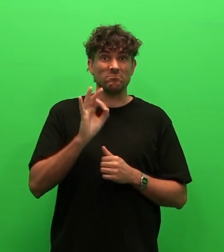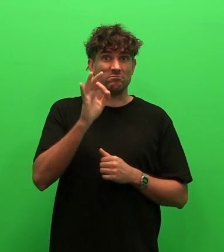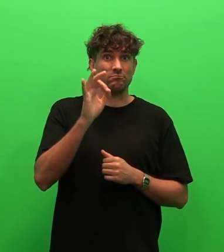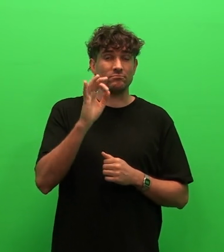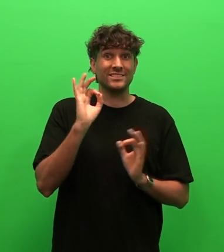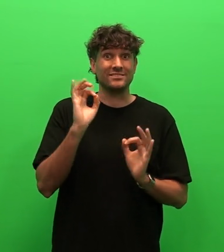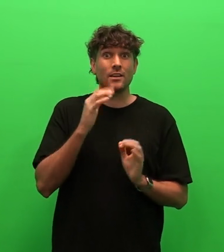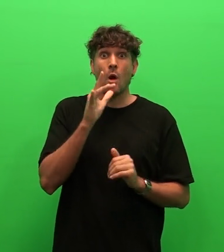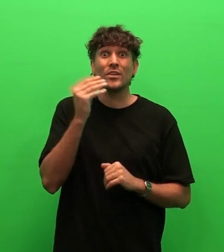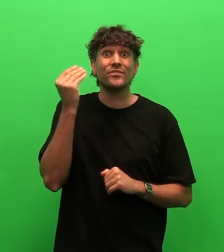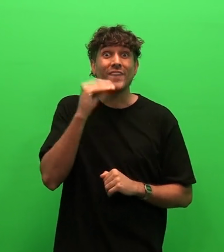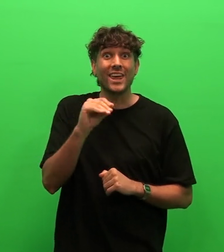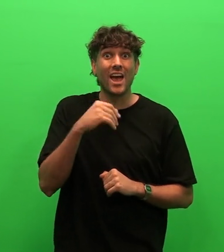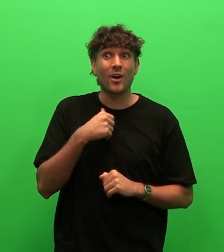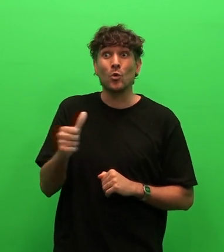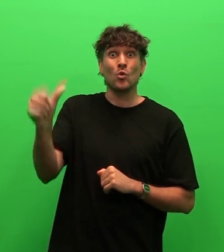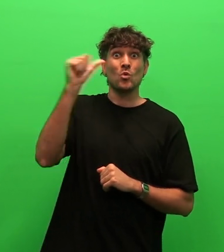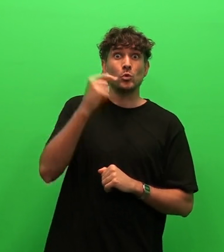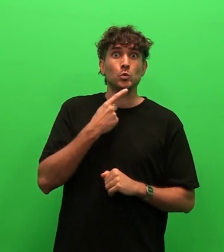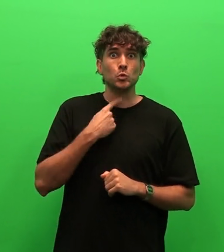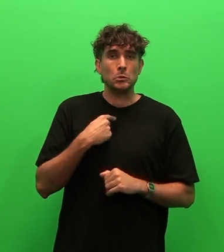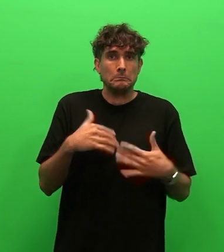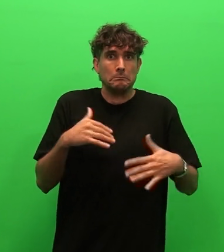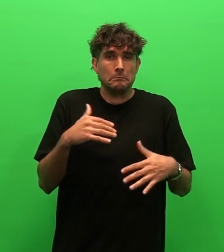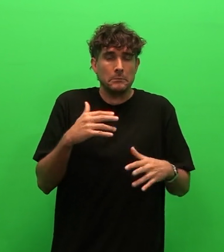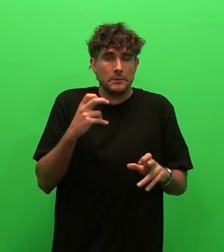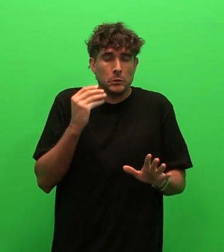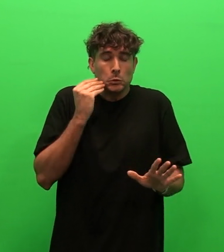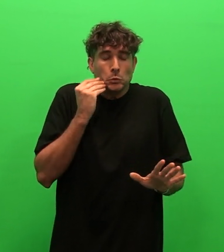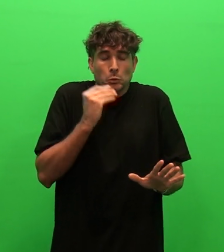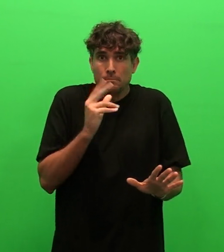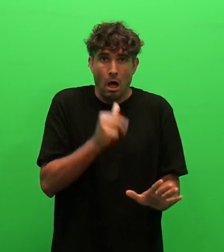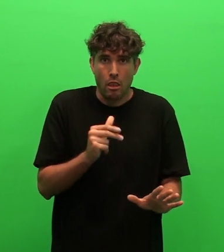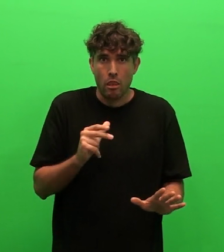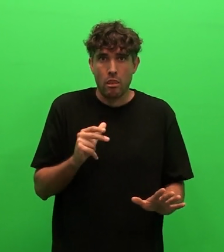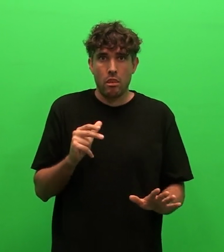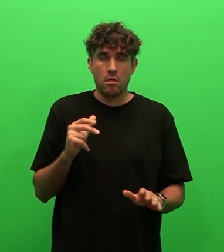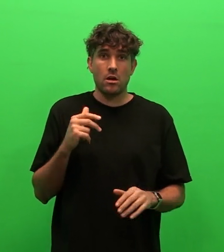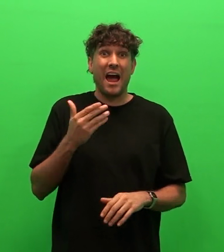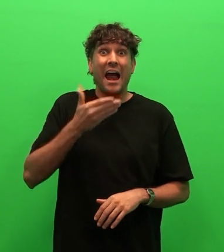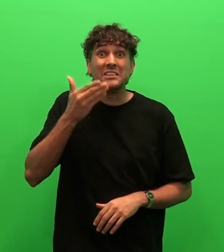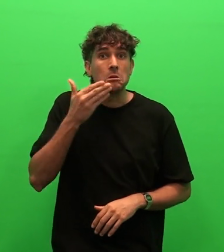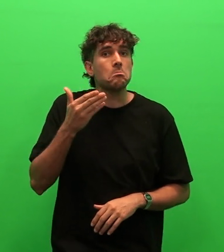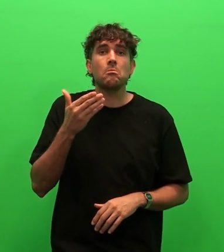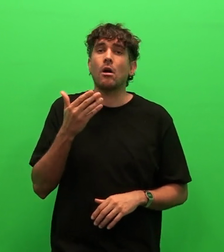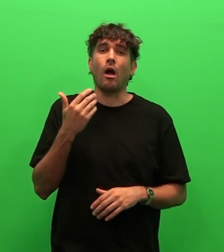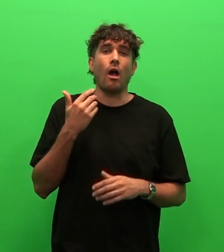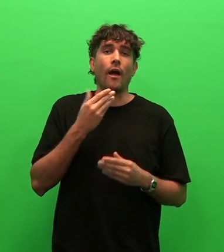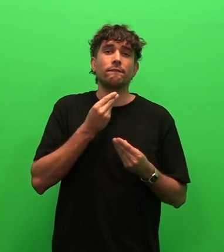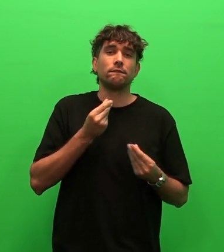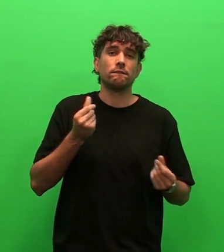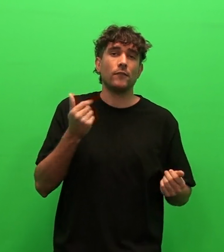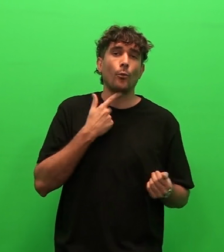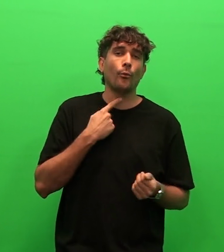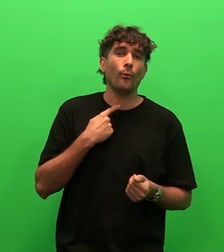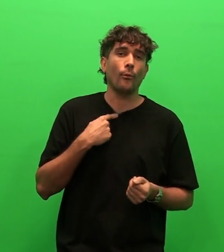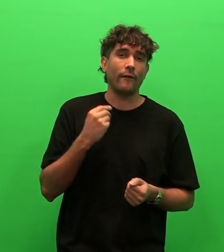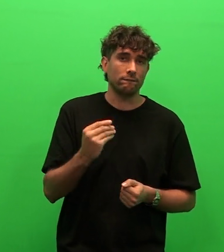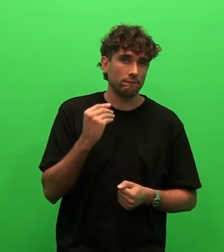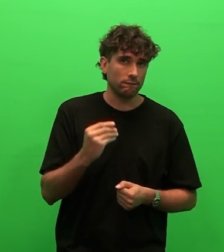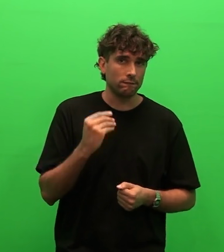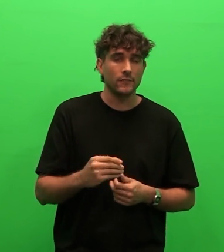Sí, si bec aigua freda, concretament, em fa molt de mal quan empasso, en canvi si bec aigua calenta em va molt bé.